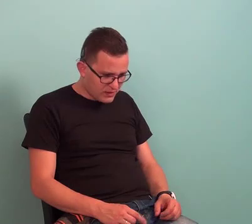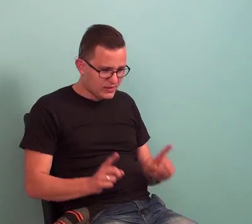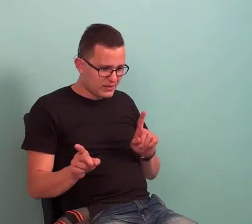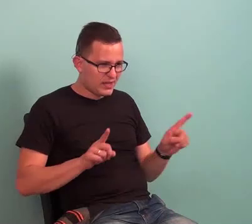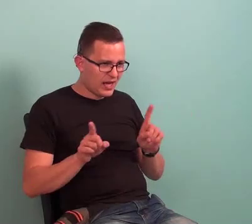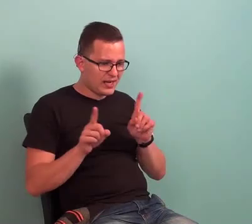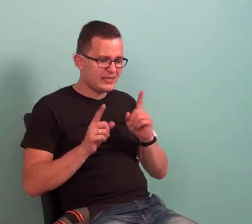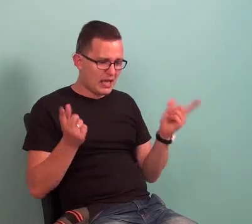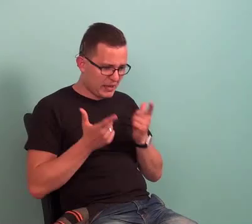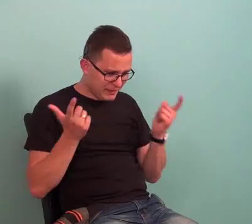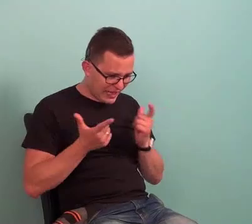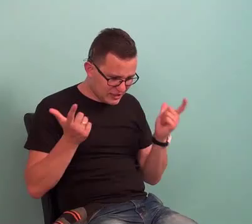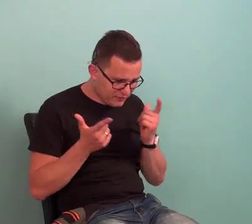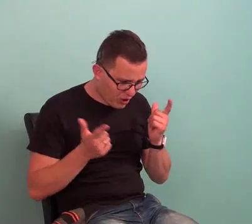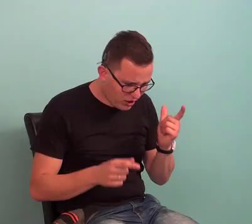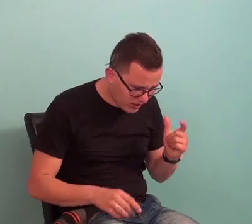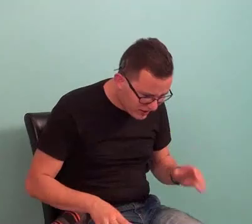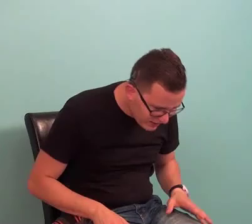Znak: niebezpieczeństwo!